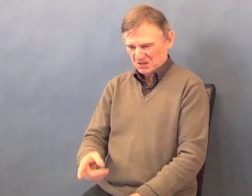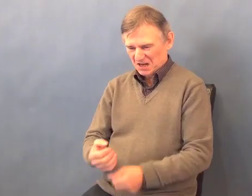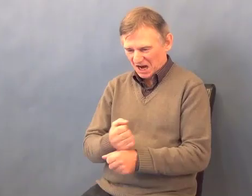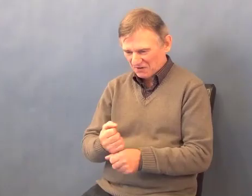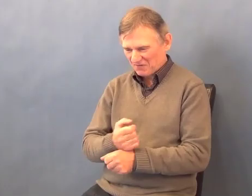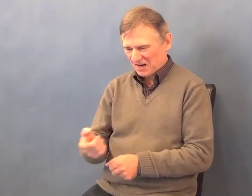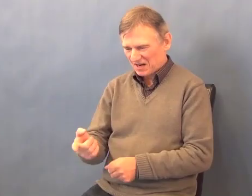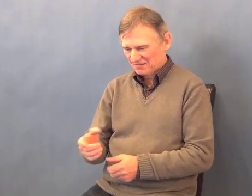Znak zakazu.